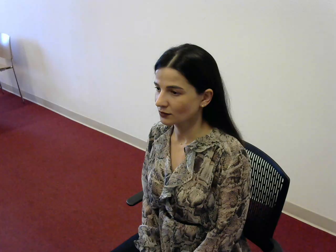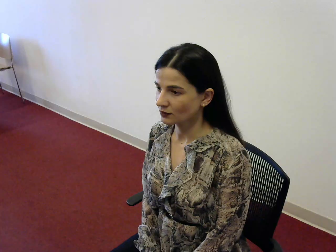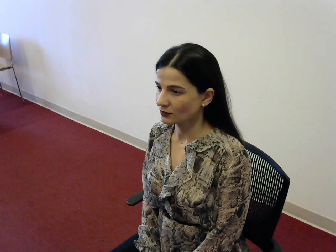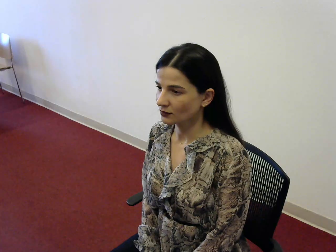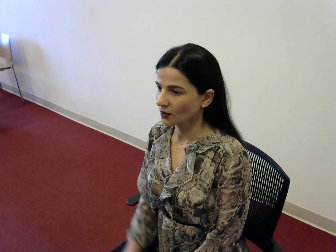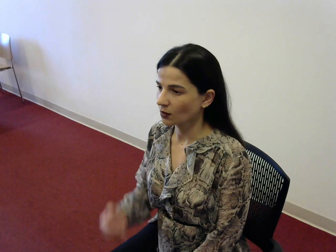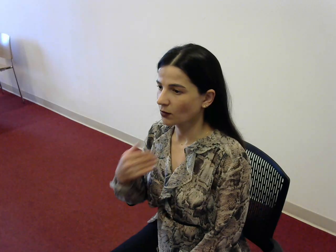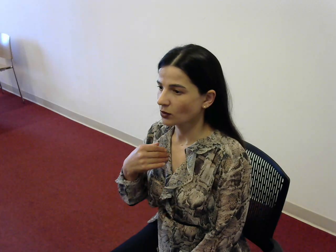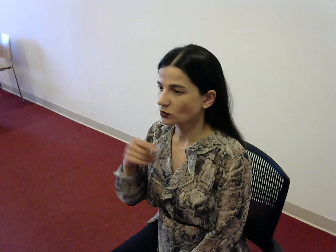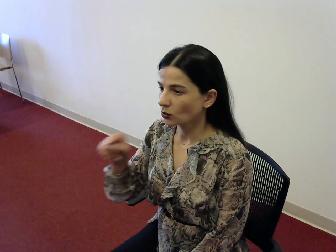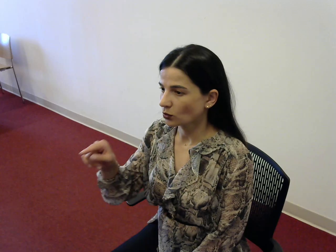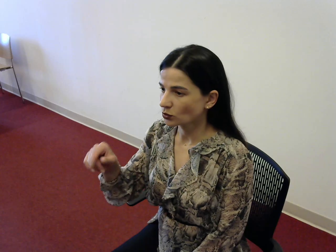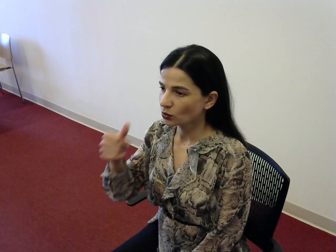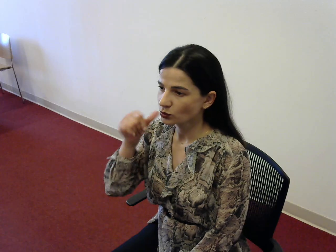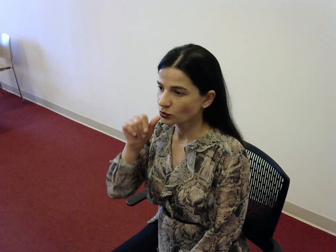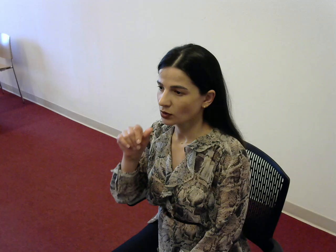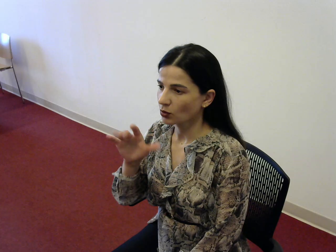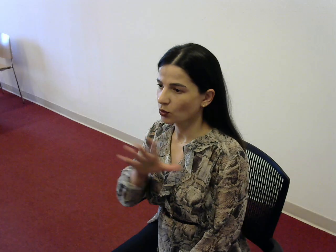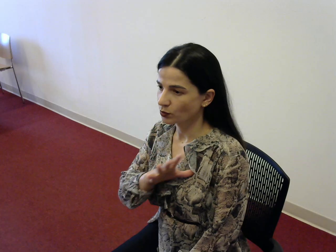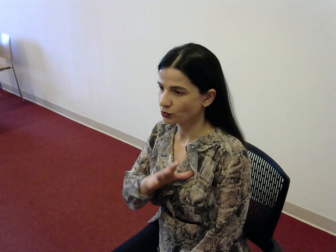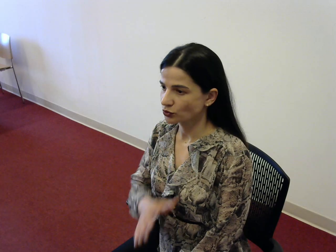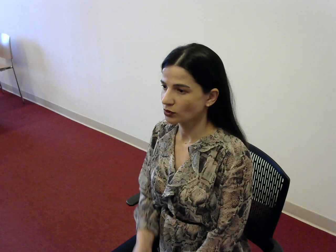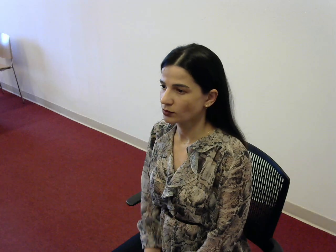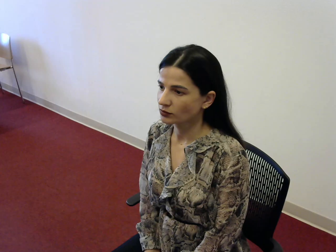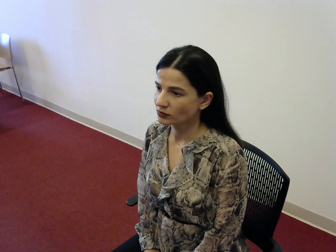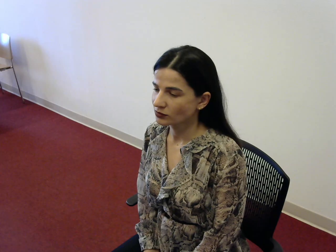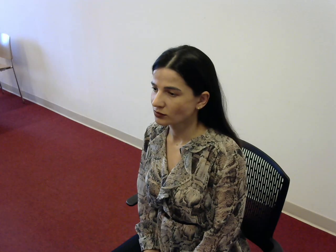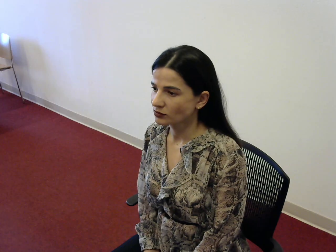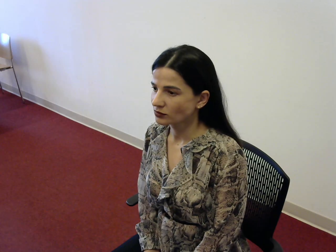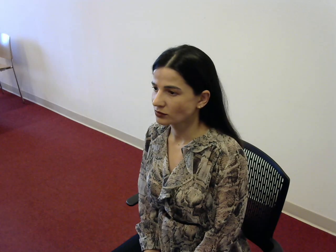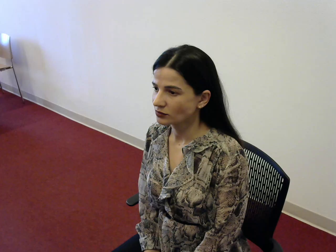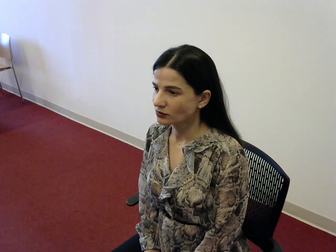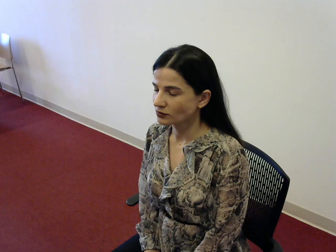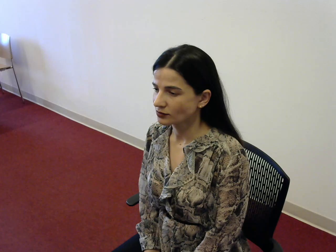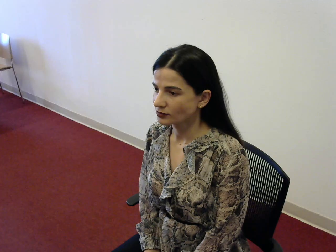Mən orda dünən olmuşam